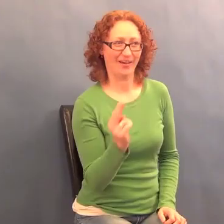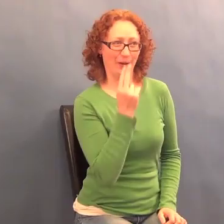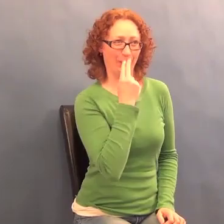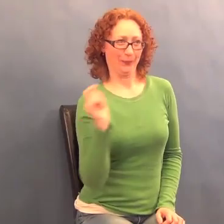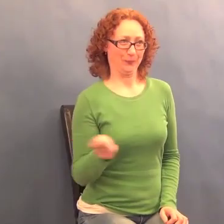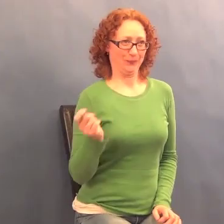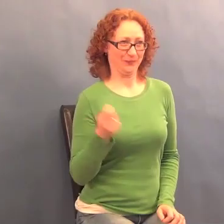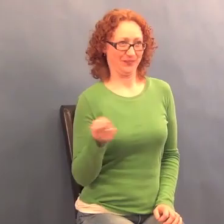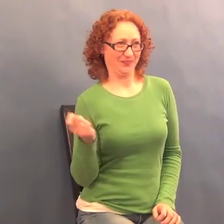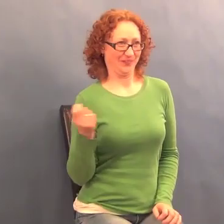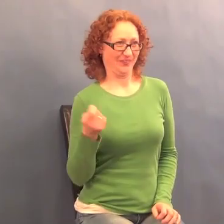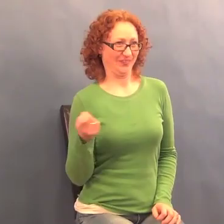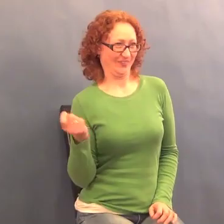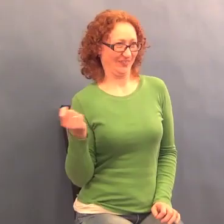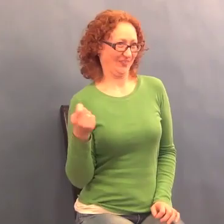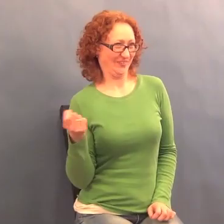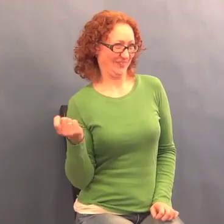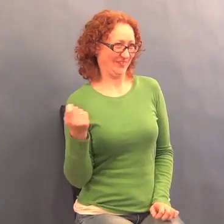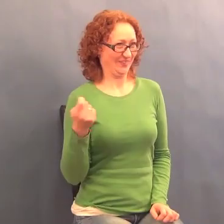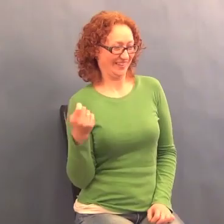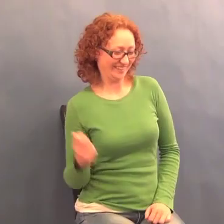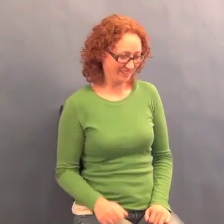Charlie Chaplin.